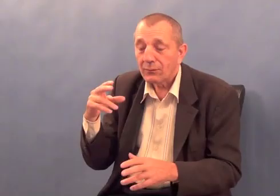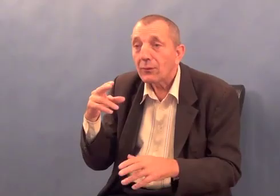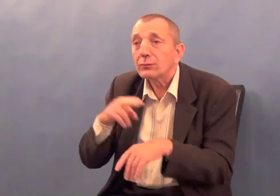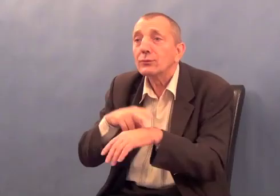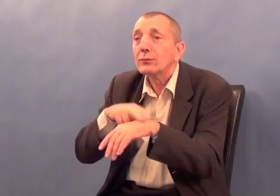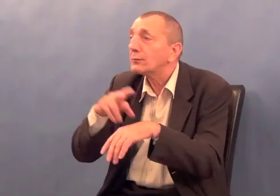O której?